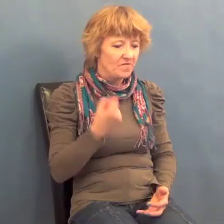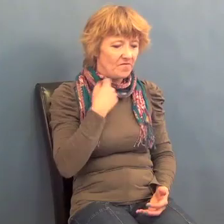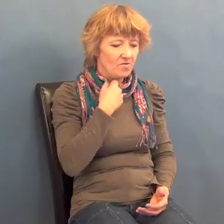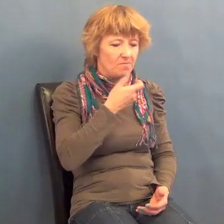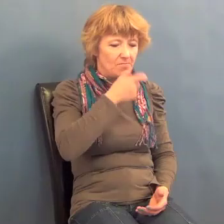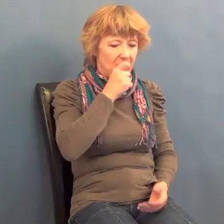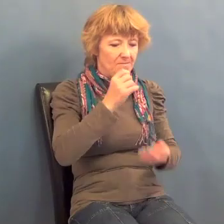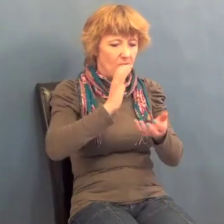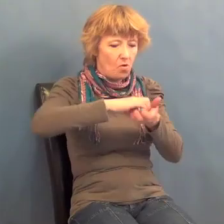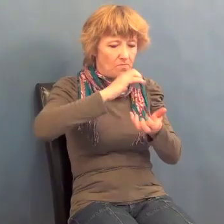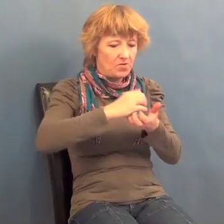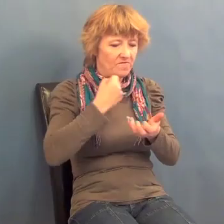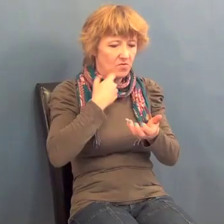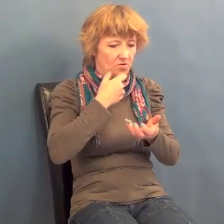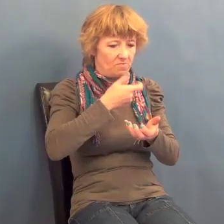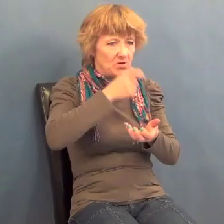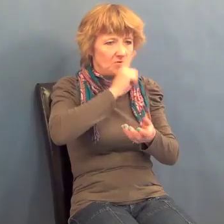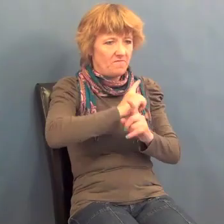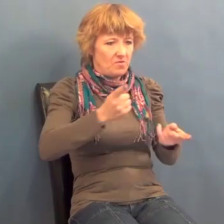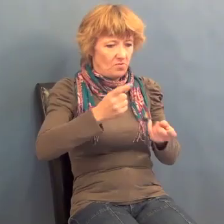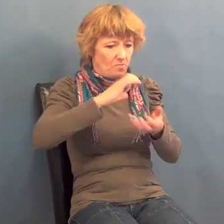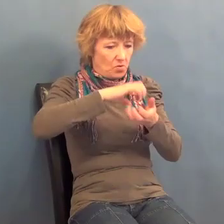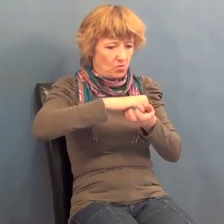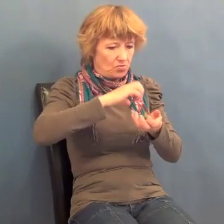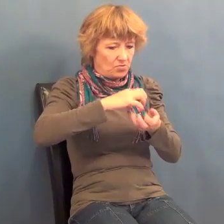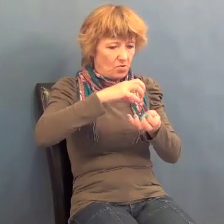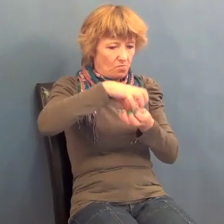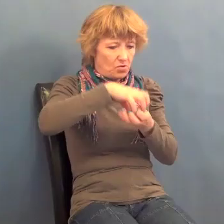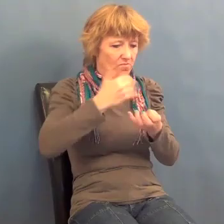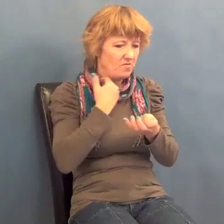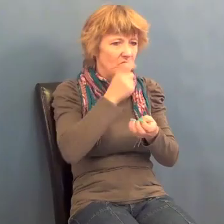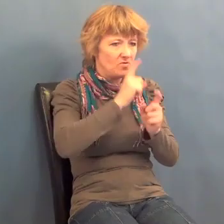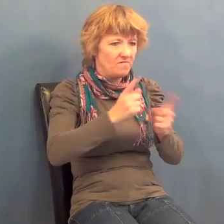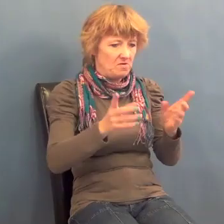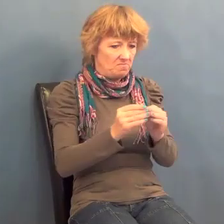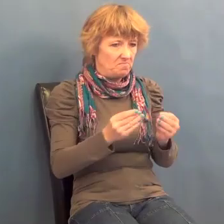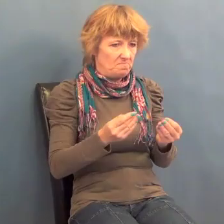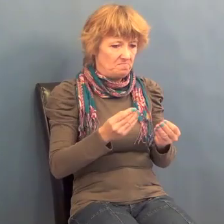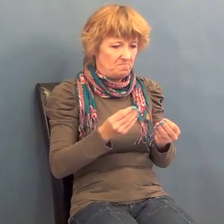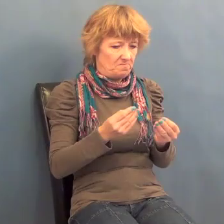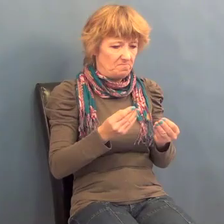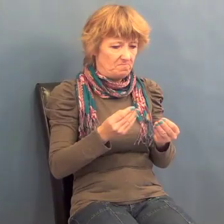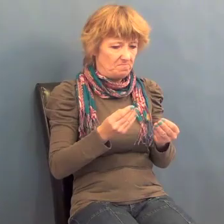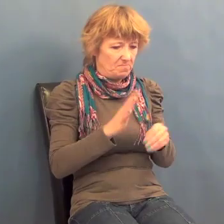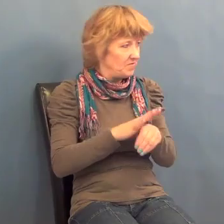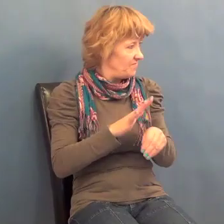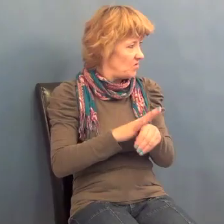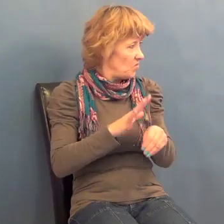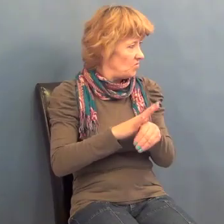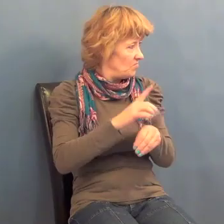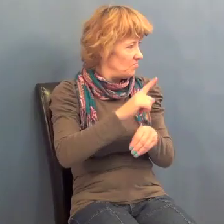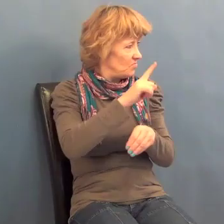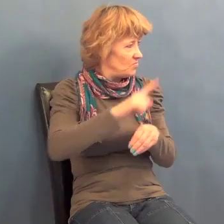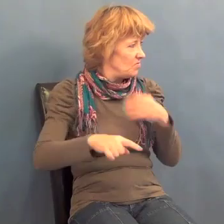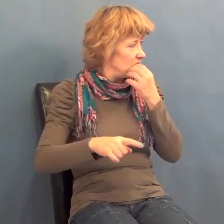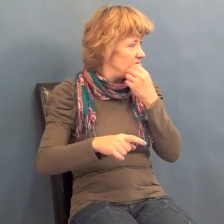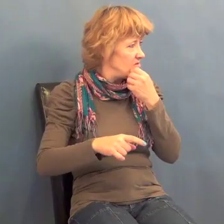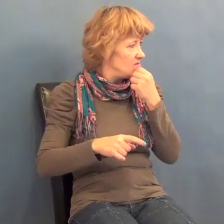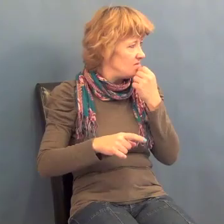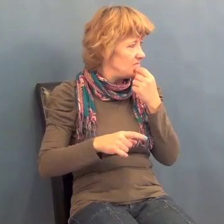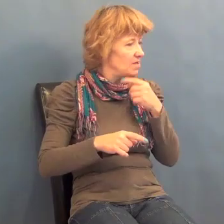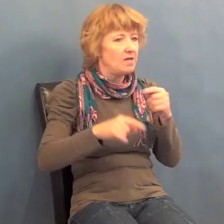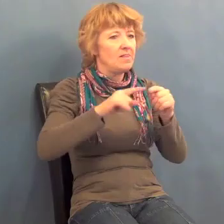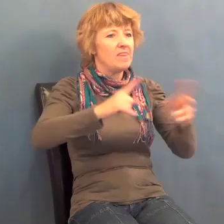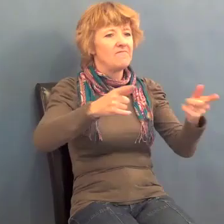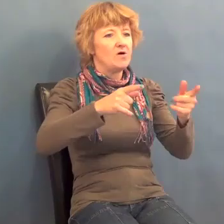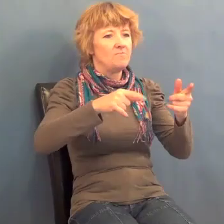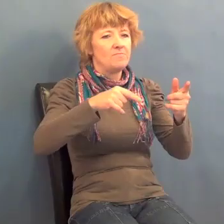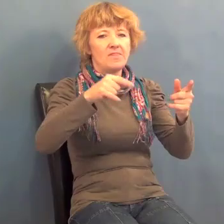Picie alkoholu i jedzenie hamburgera, tego nie wolno łączyć.